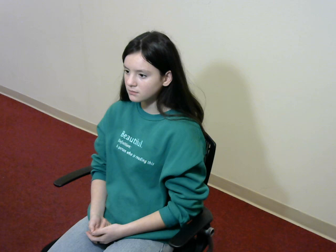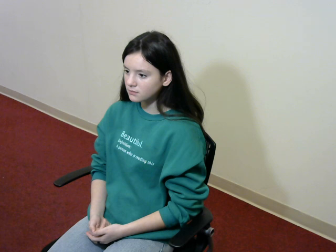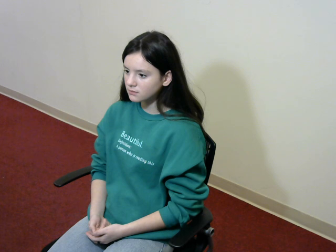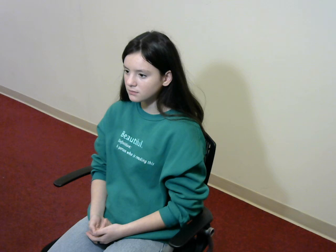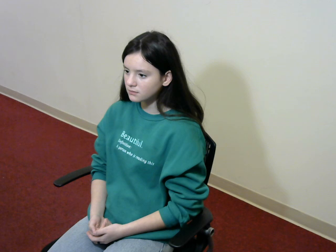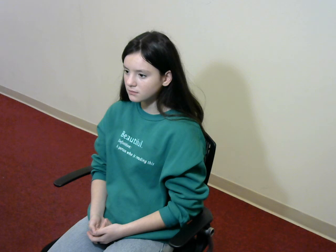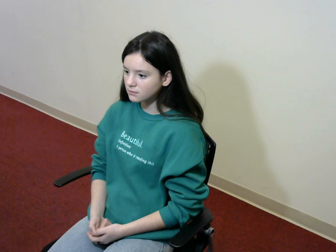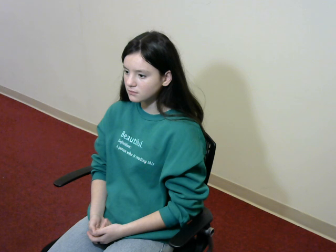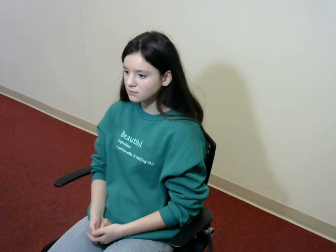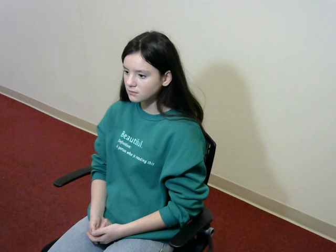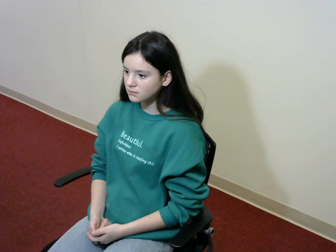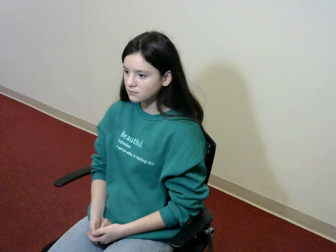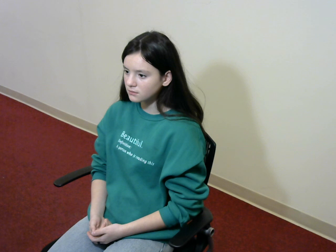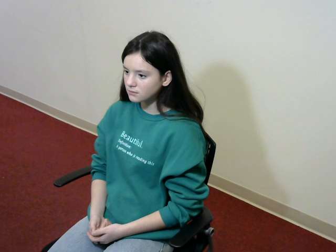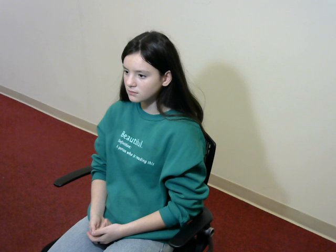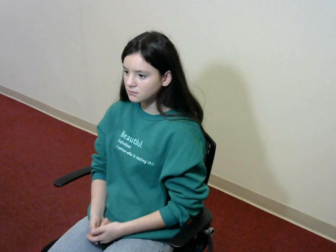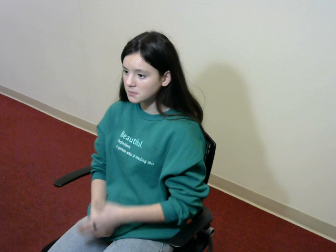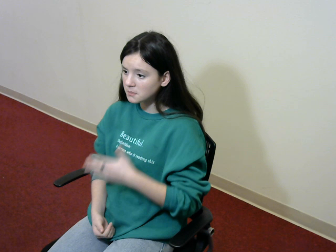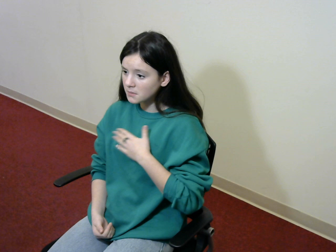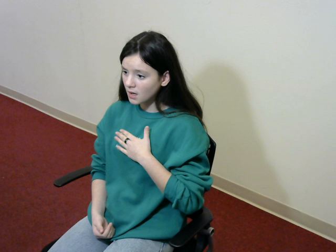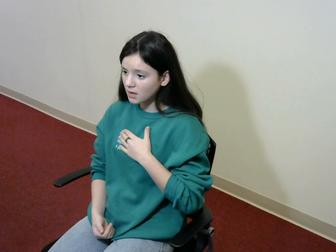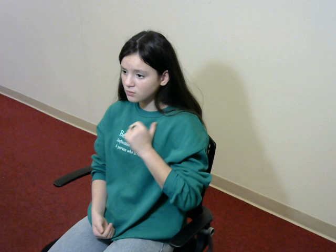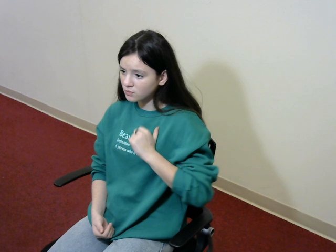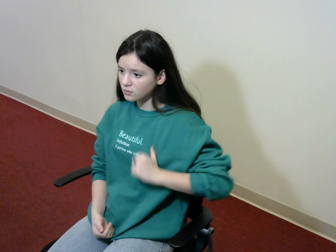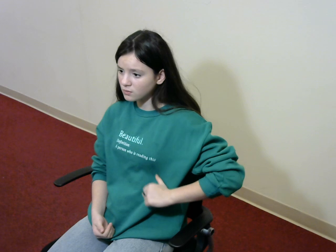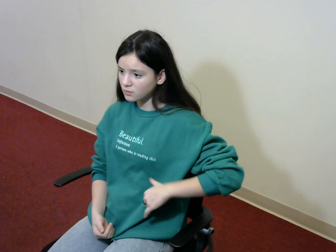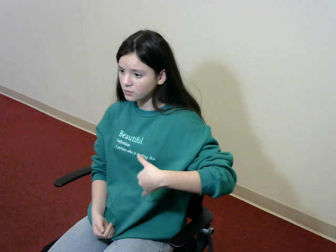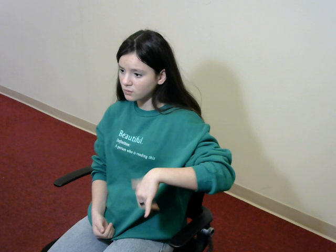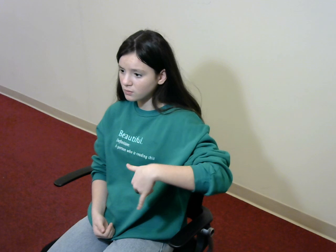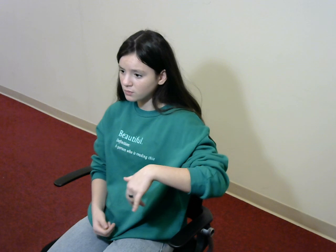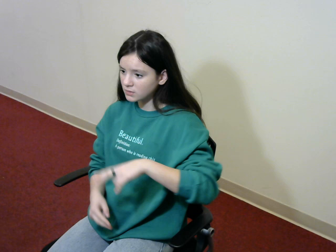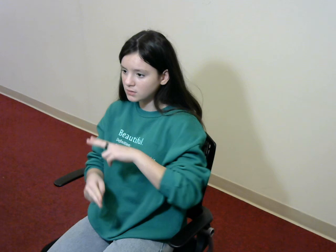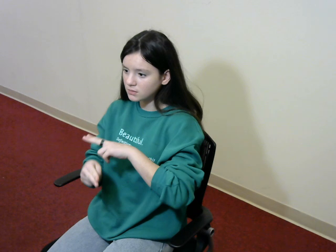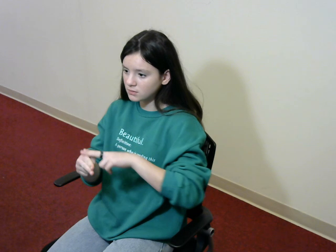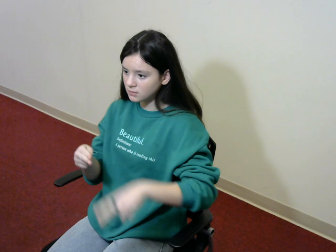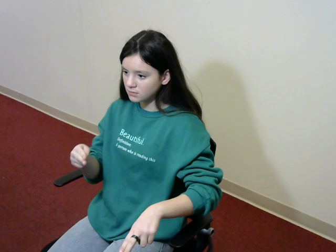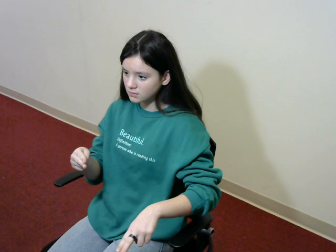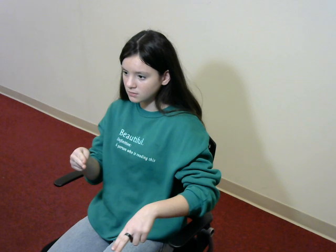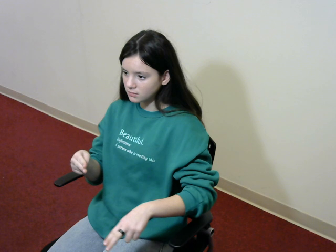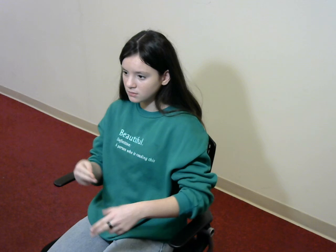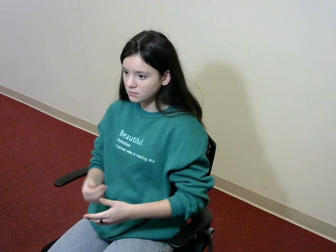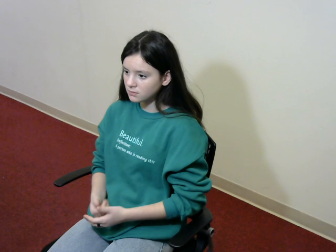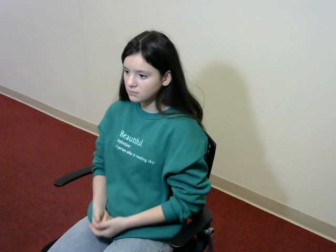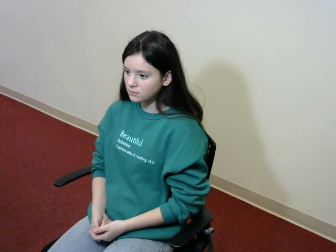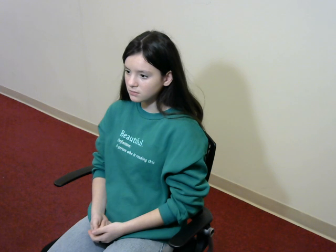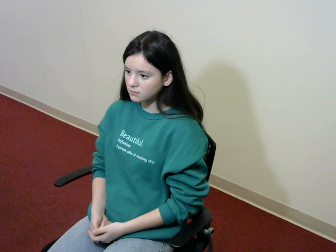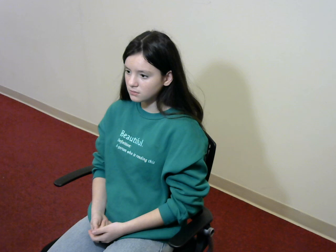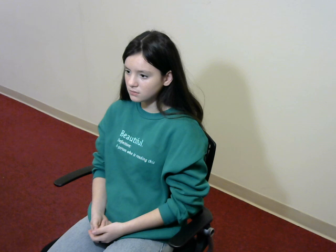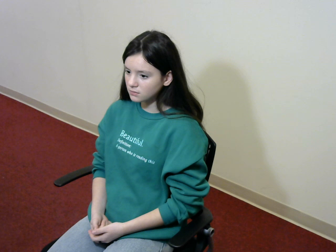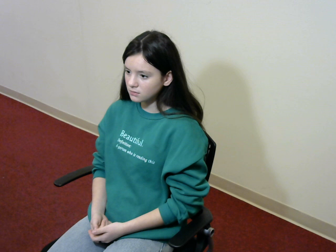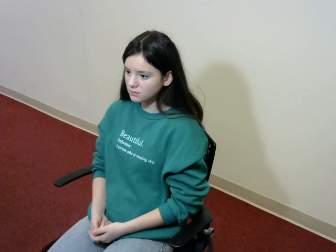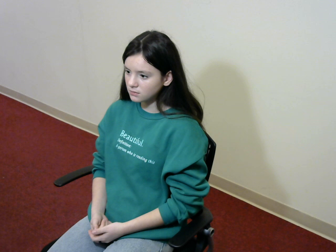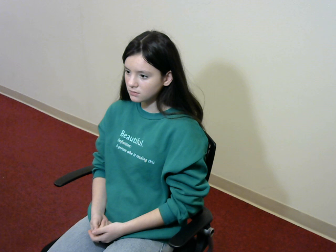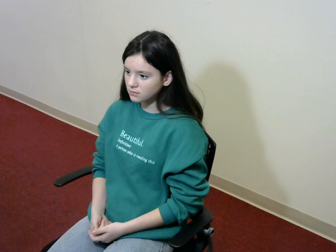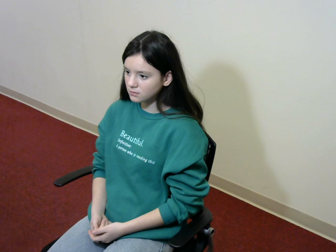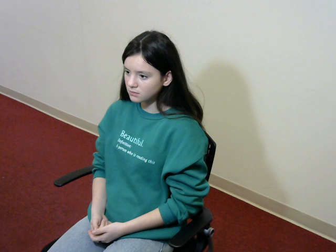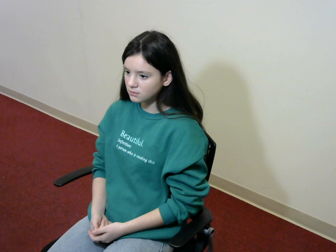Mən çantamı itirmişəm